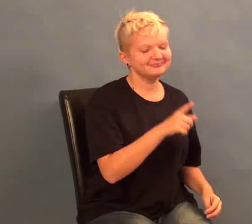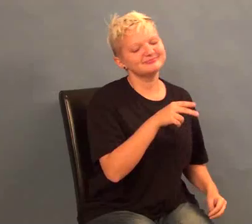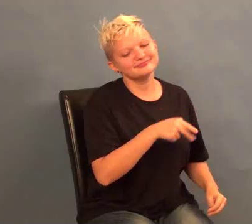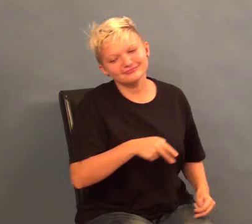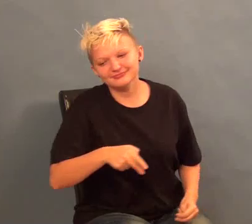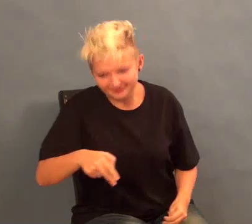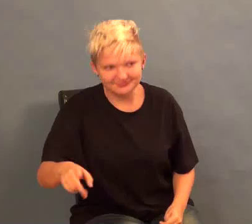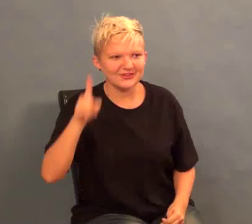Odchodzi.